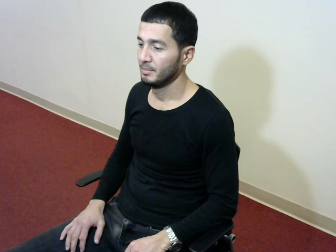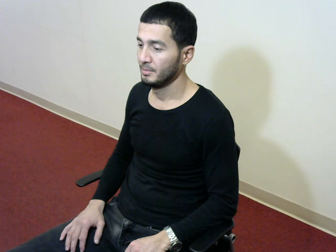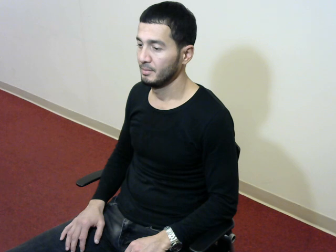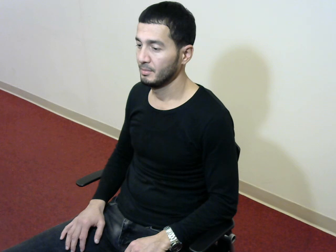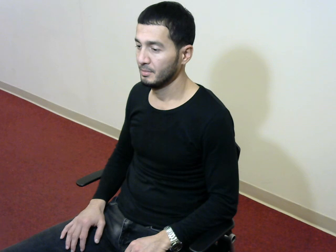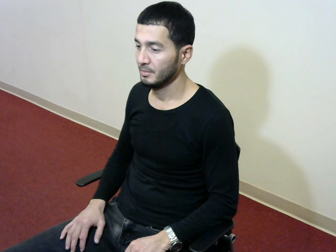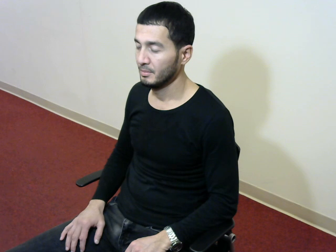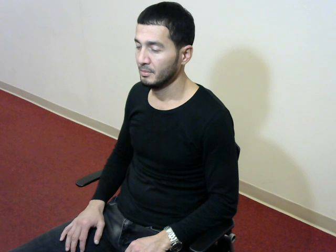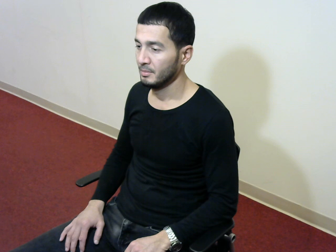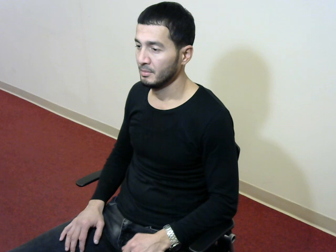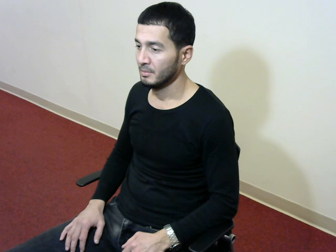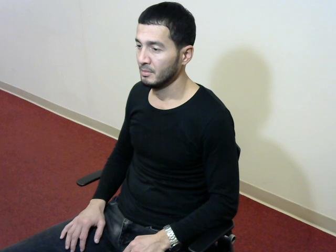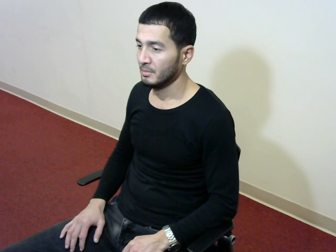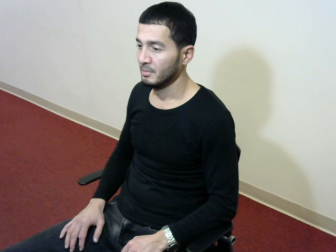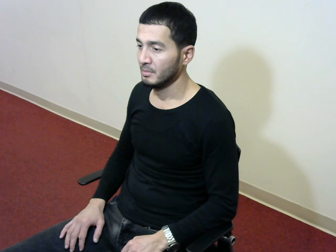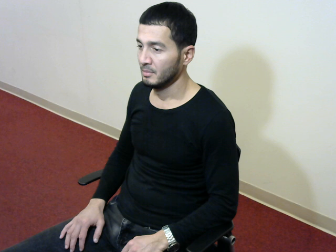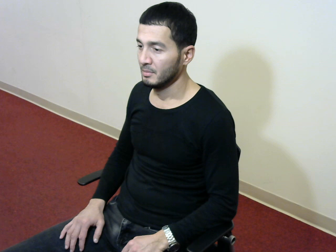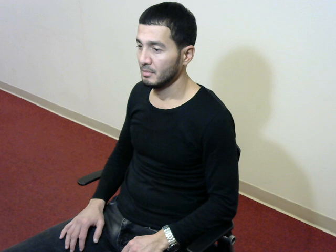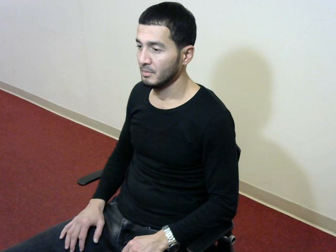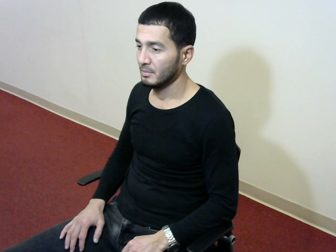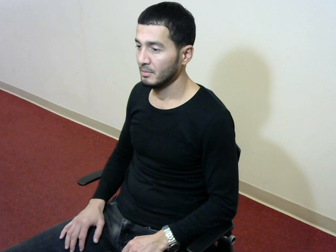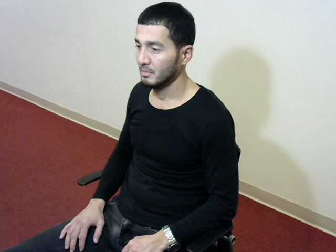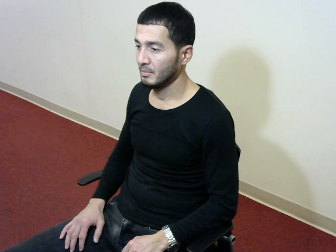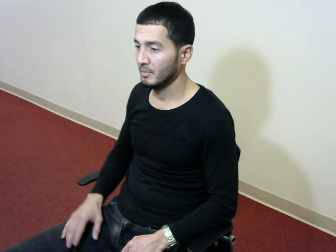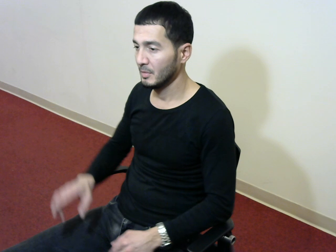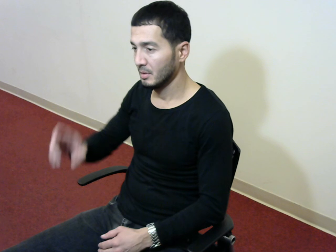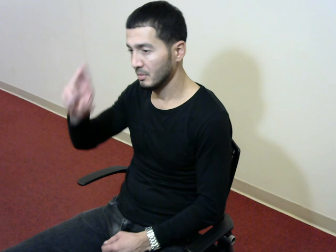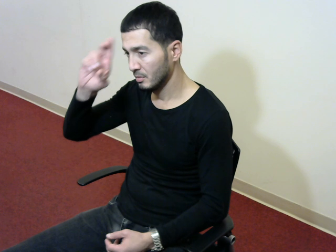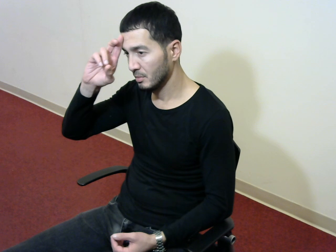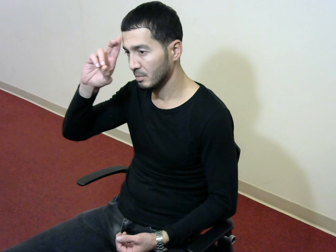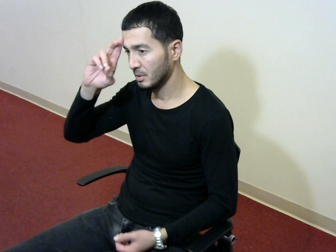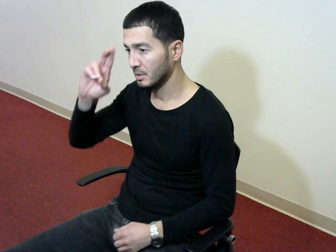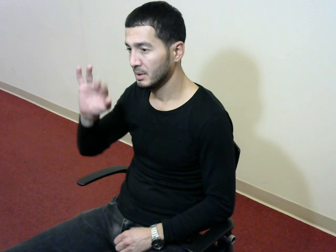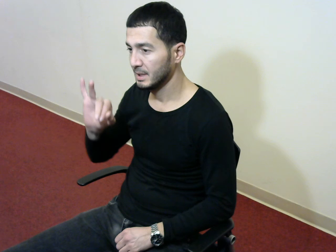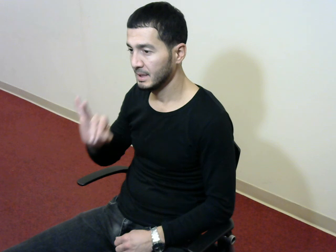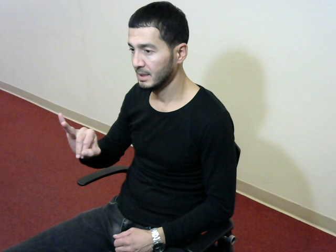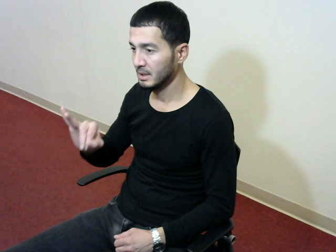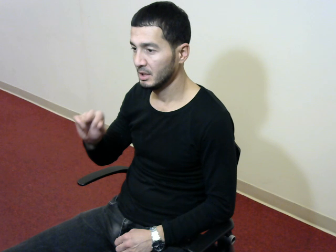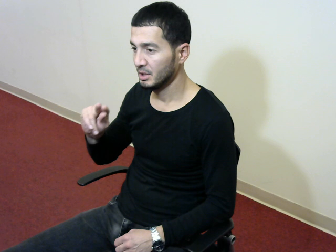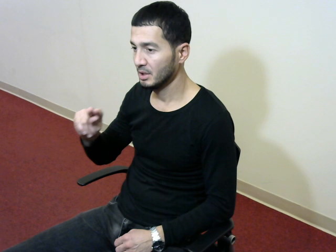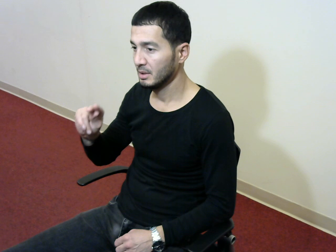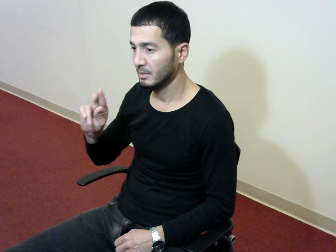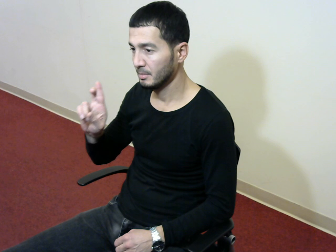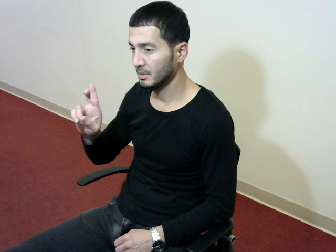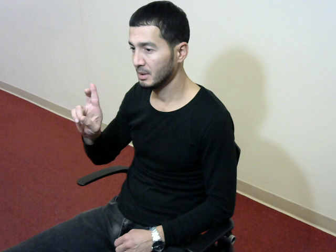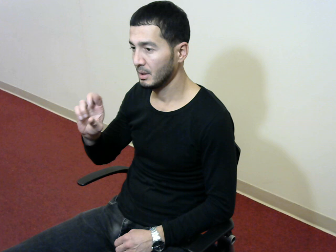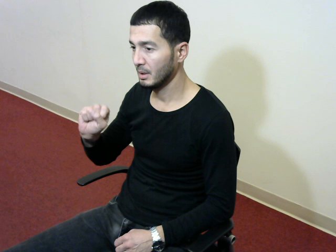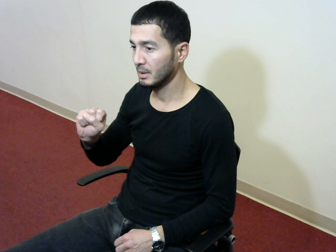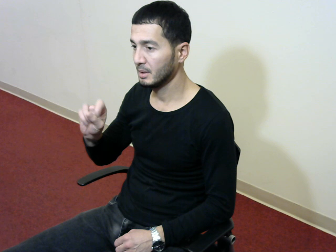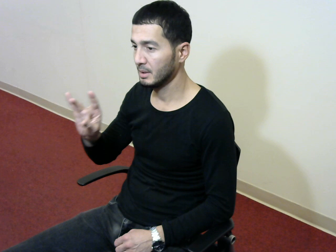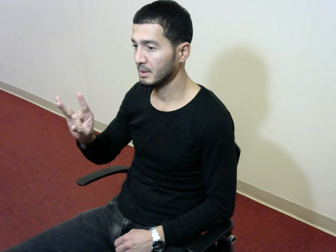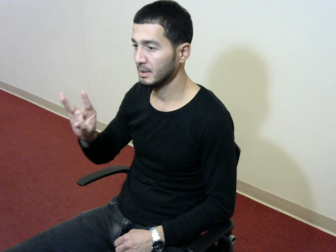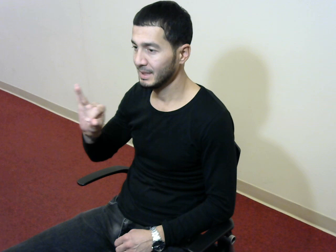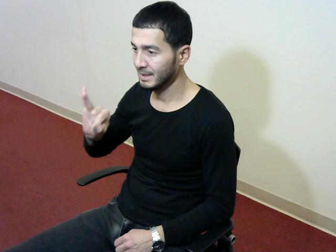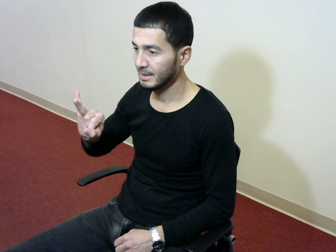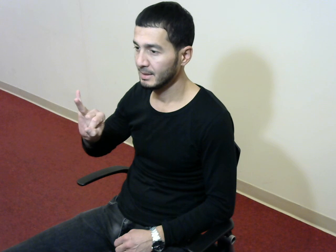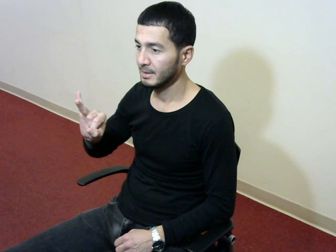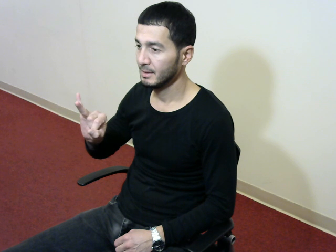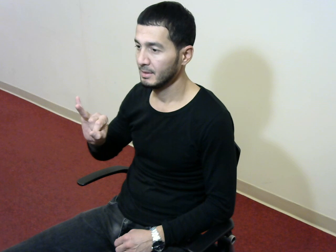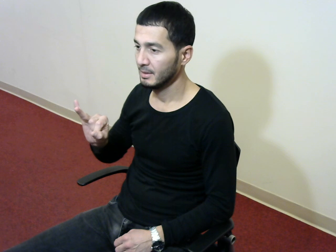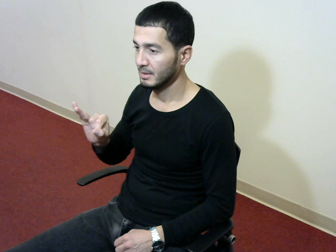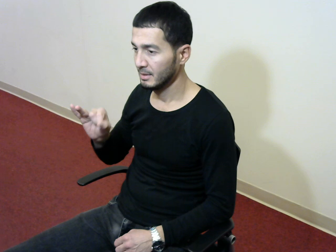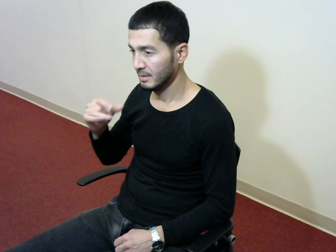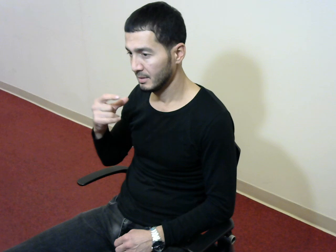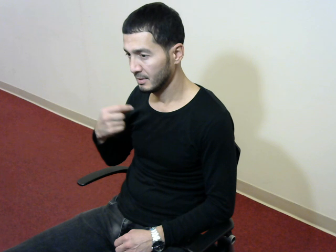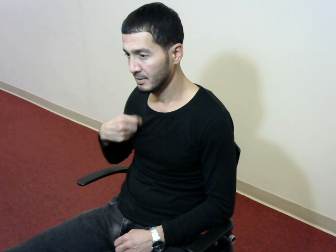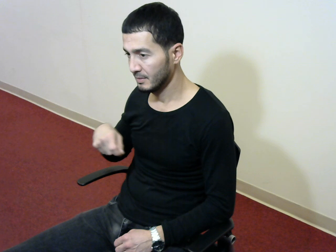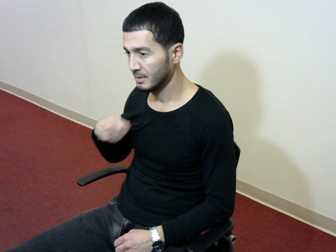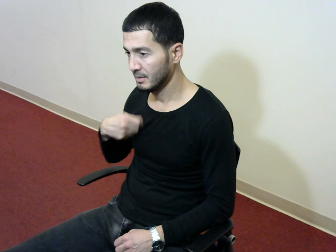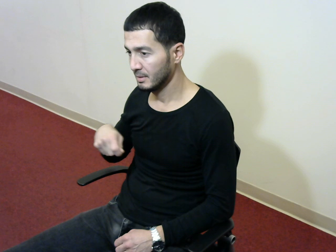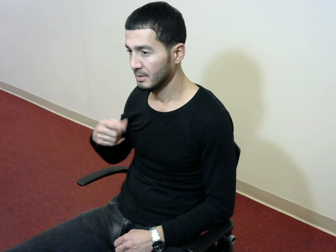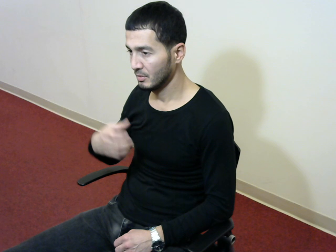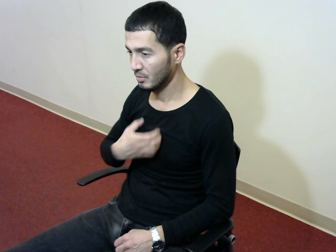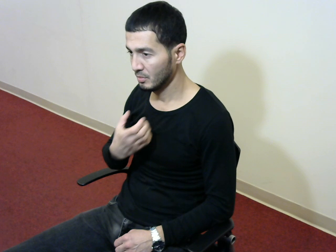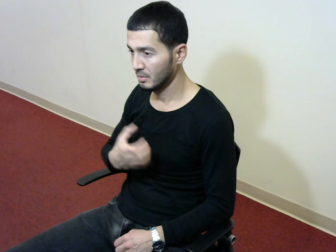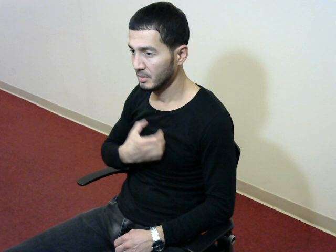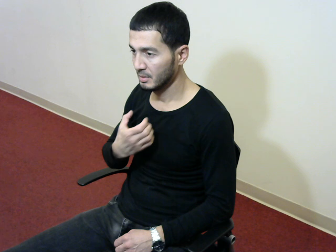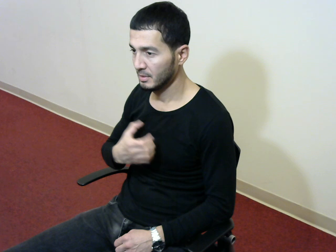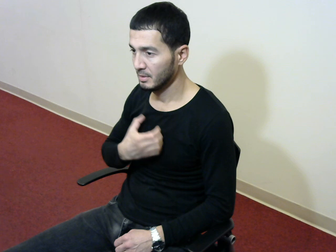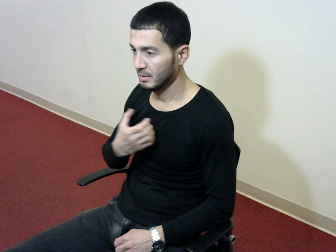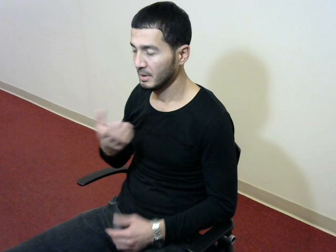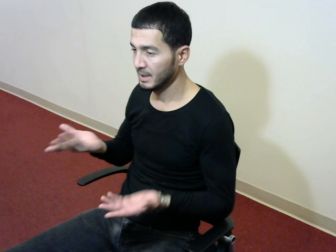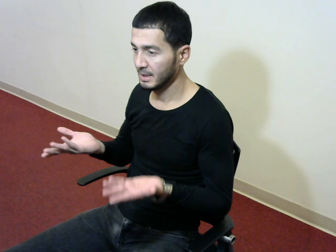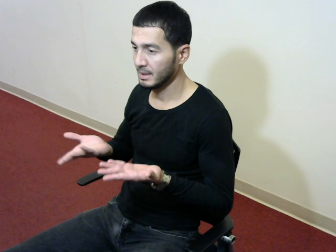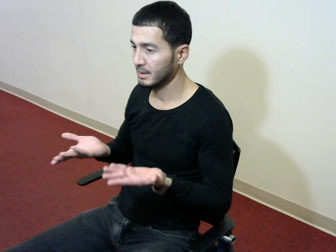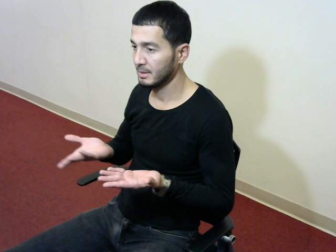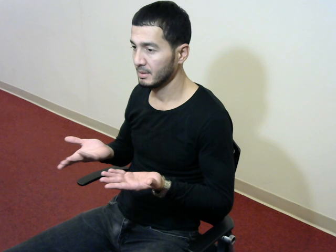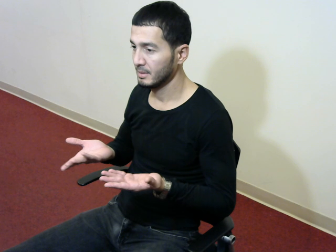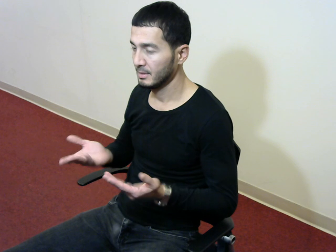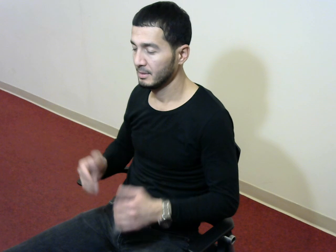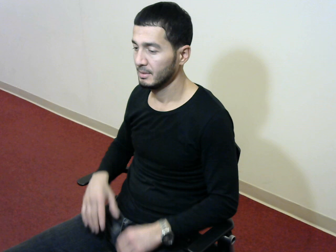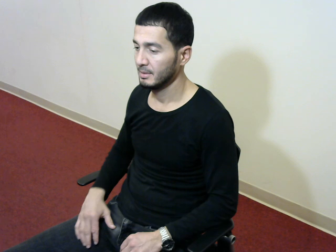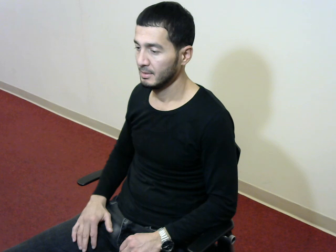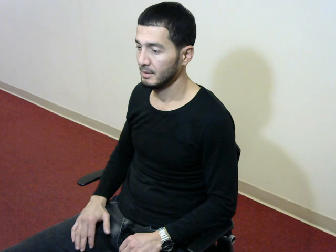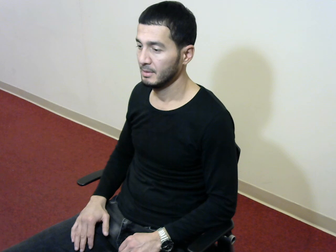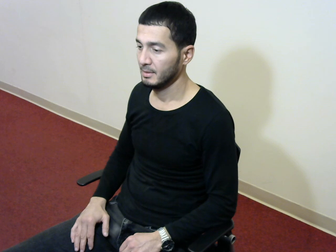Dövlət icbari şəxsi sığorta nədir?